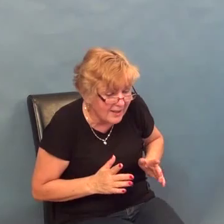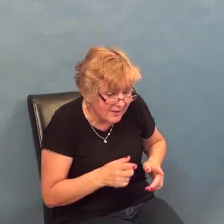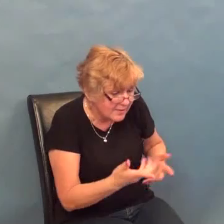Pasuje.